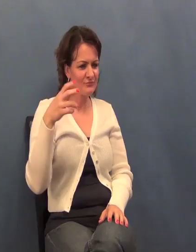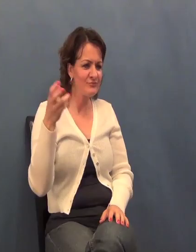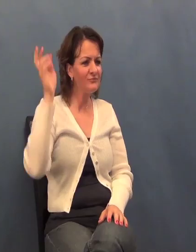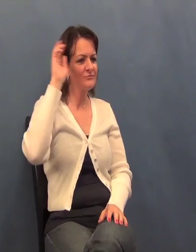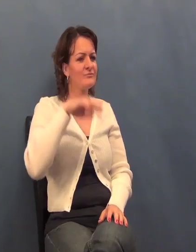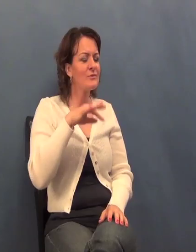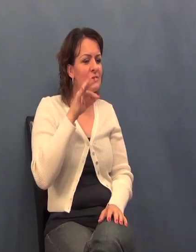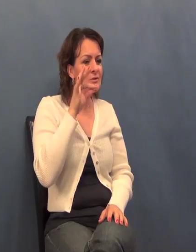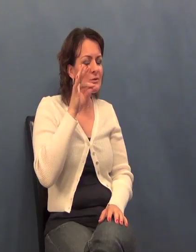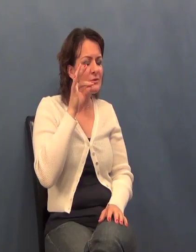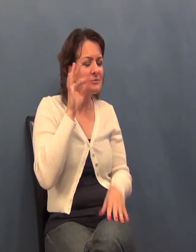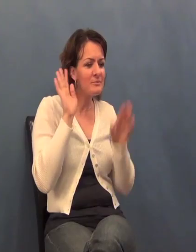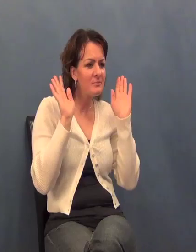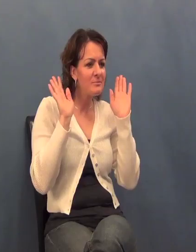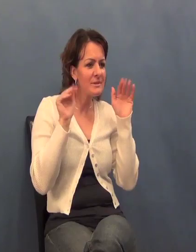Kot... ptaszek...